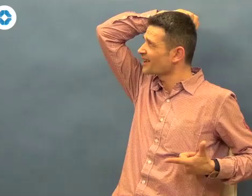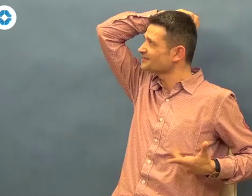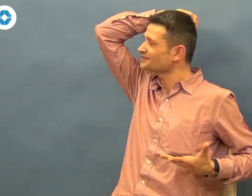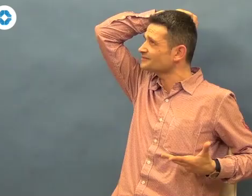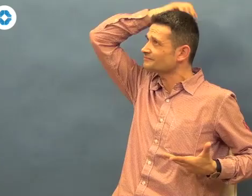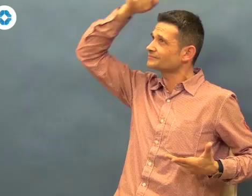Nie pamiętał.